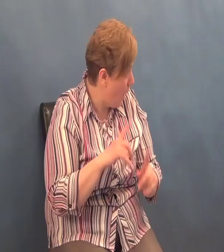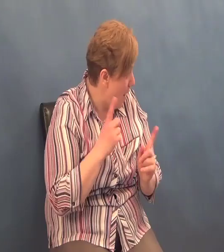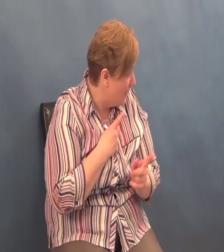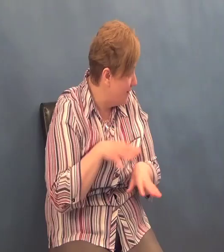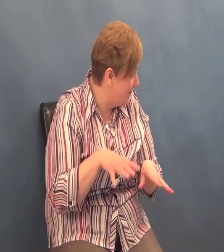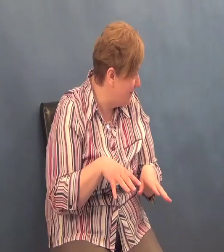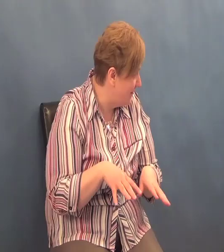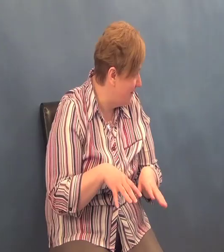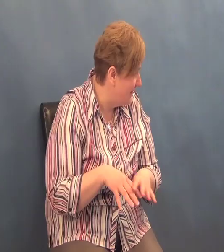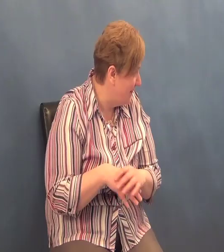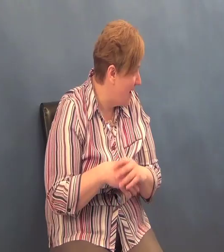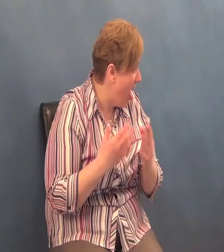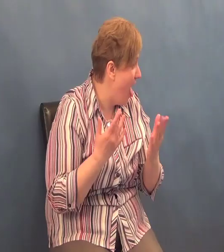Dużo jest komiksów?